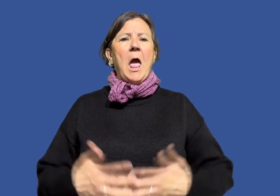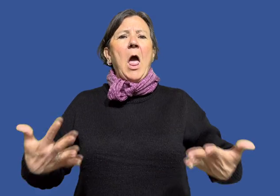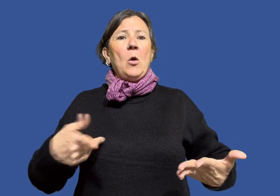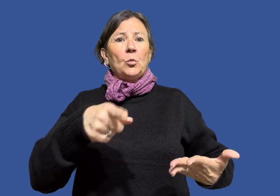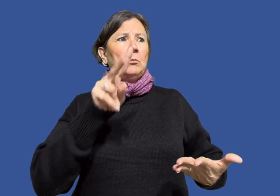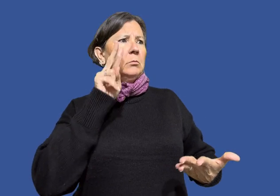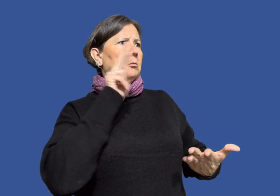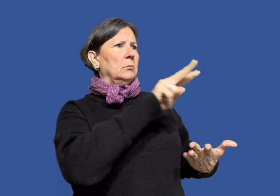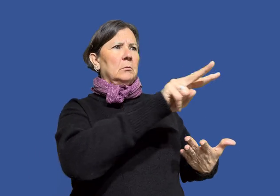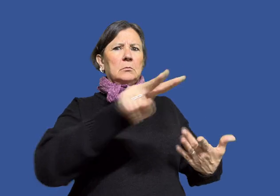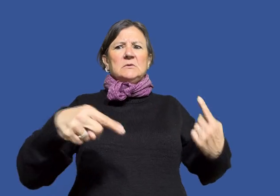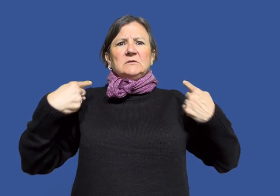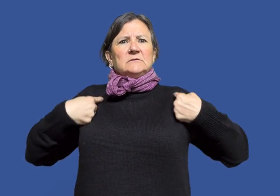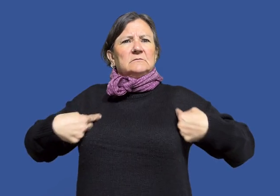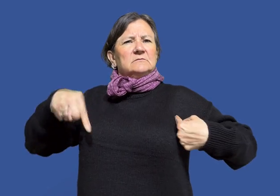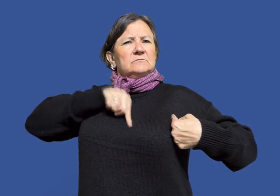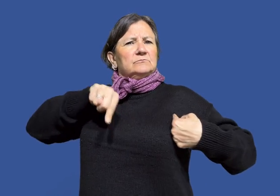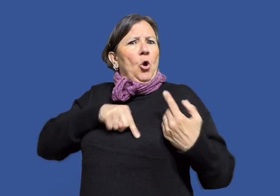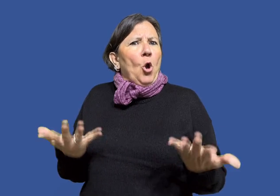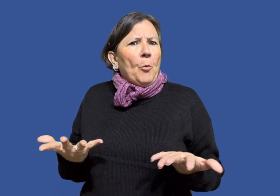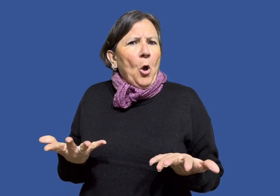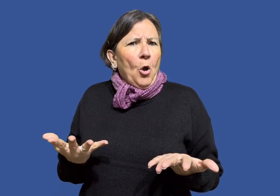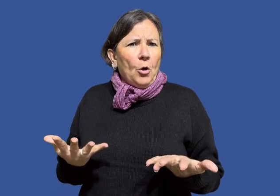Com tens la vista ara mateix?